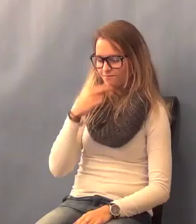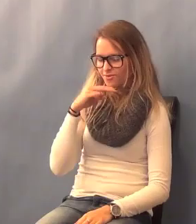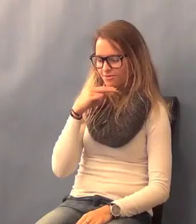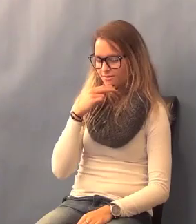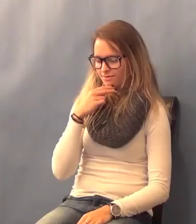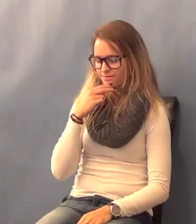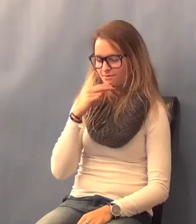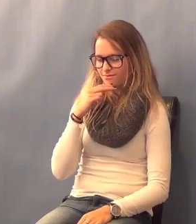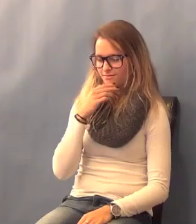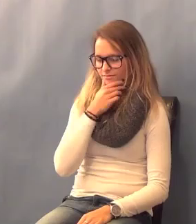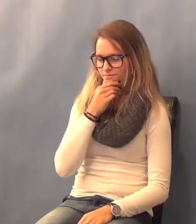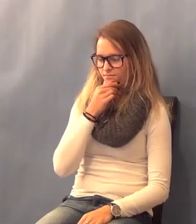Woda.